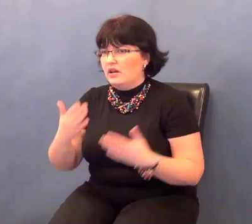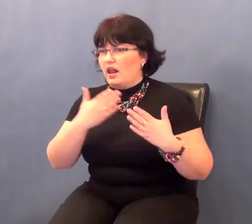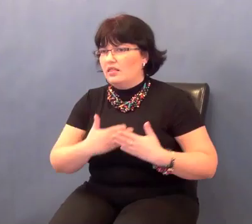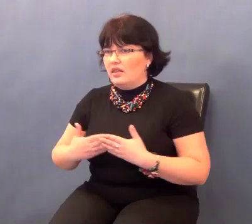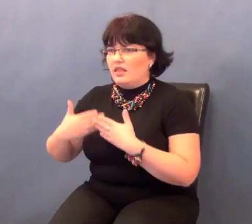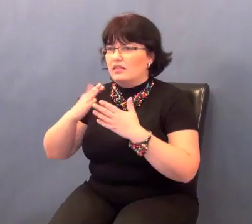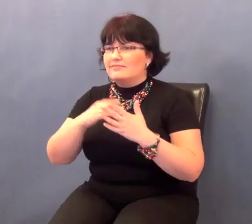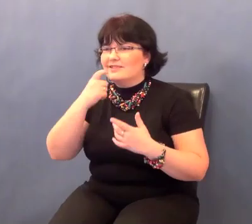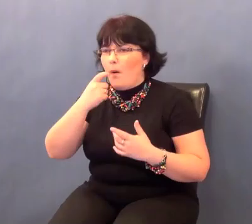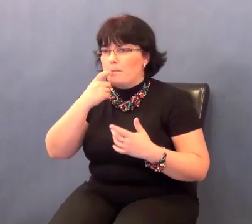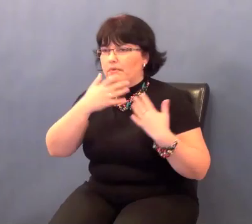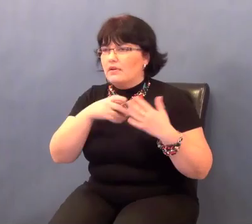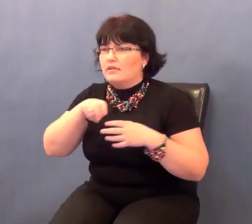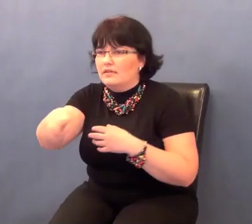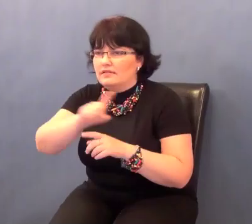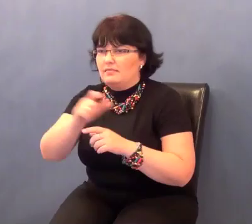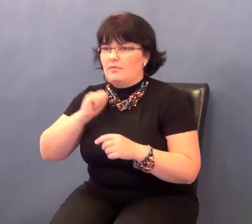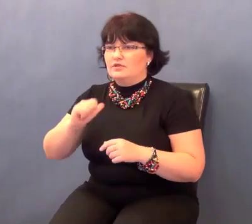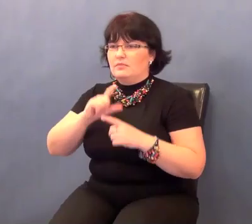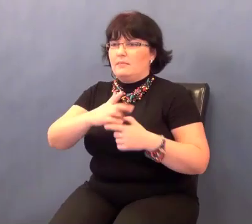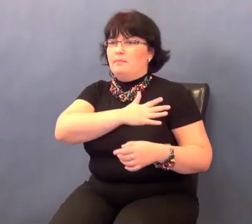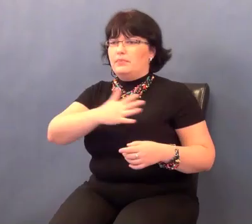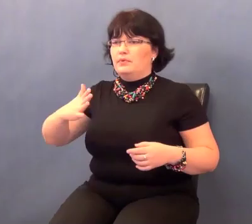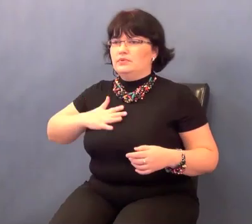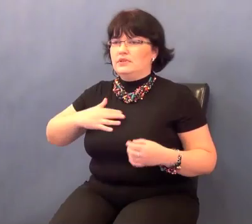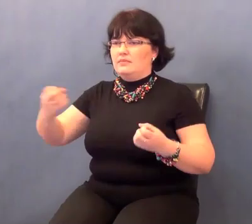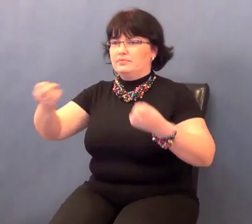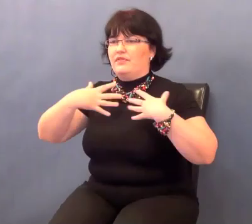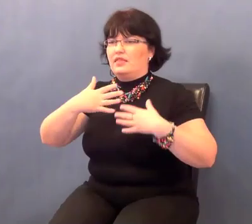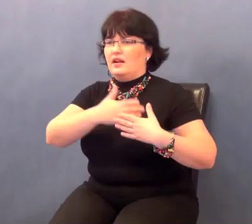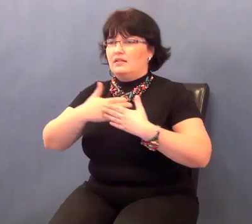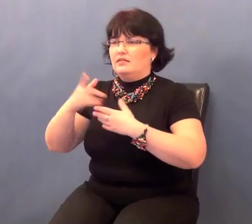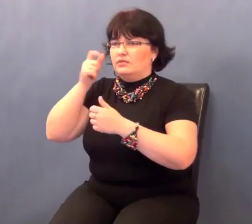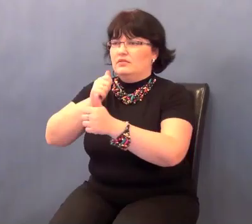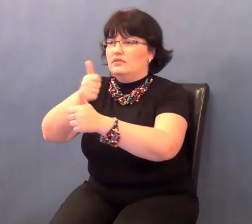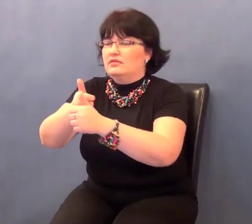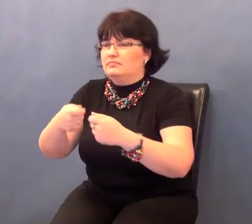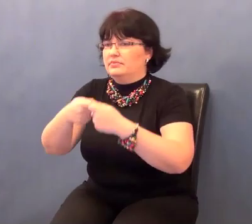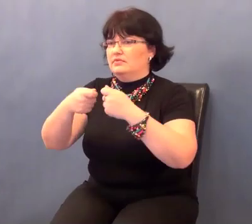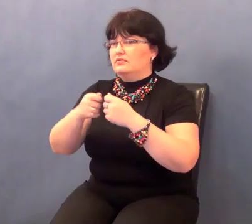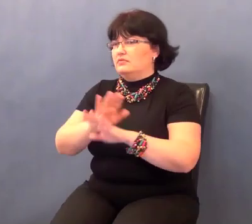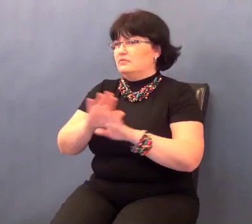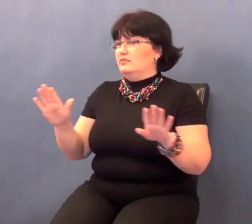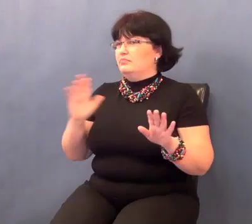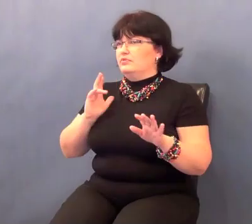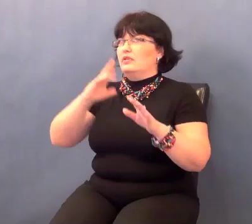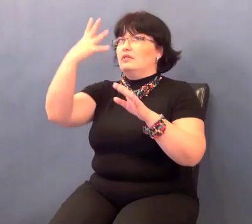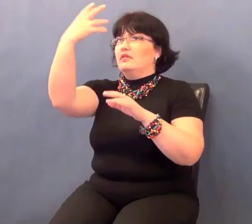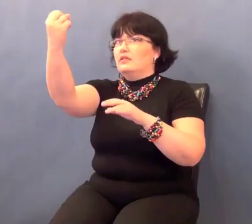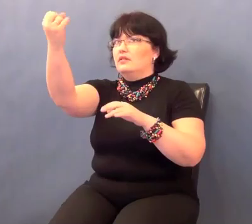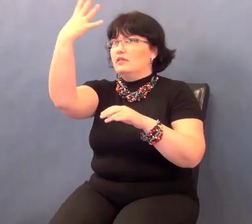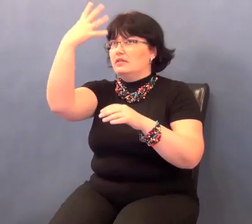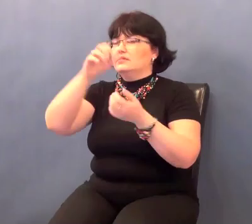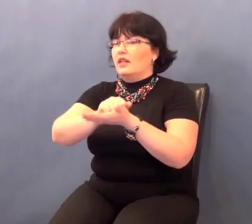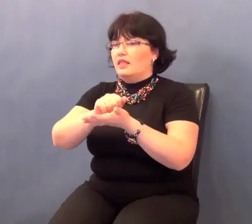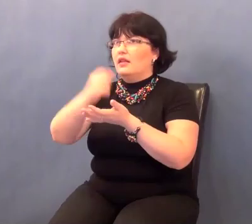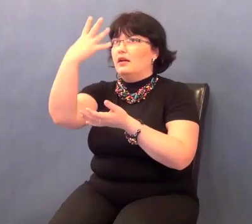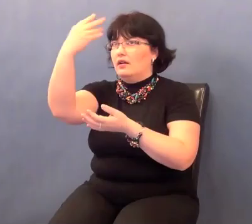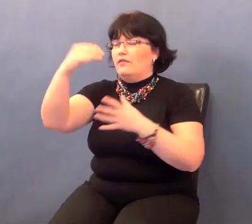Na przykład podczas rentgena zęba nie wolno wchodzić do pomieszczenia w czasie prześwietlenia. Tak samo podczas prześwietlenia płuc, jak jest lampa zapalona, to znaczy, że jest zajęte i nie wolno wchodzić.